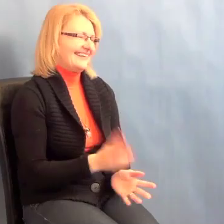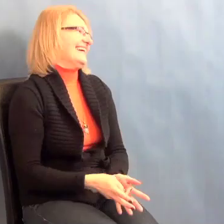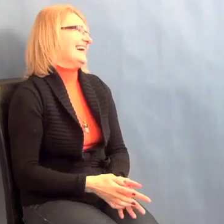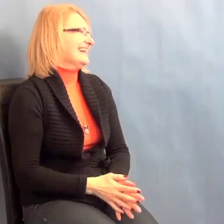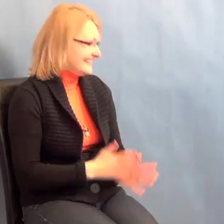Też.